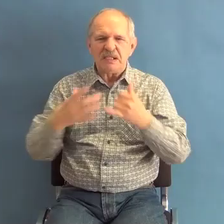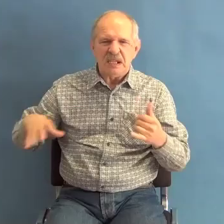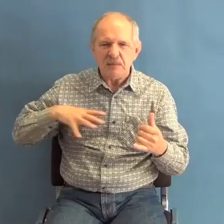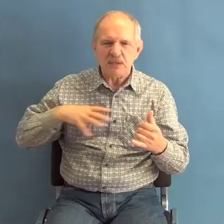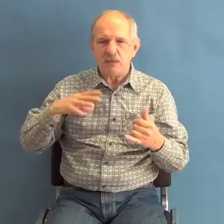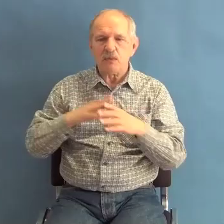Jest niebezpieczny.